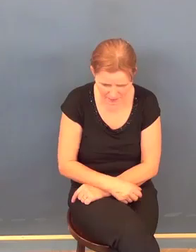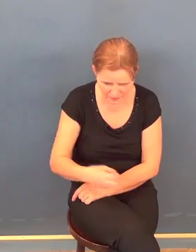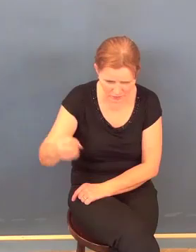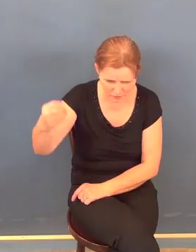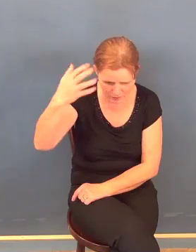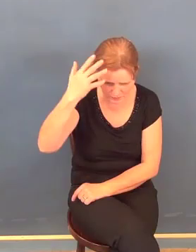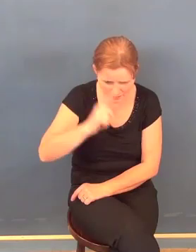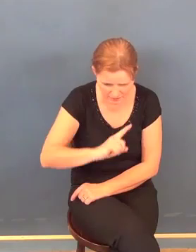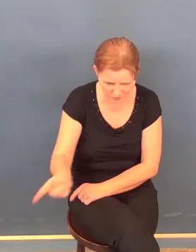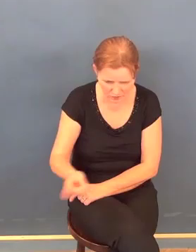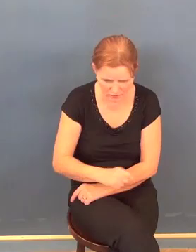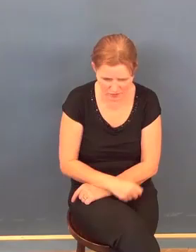Nie wolno brać prysznica.